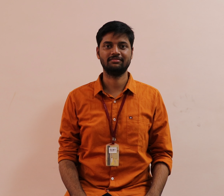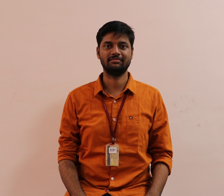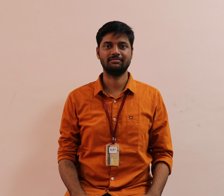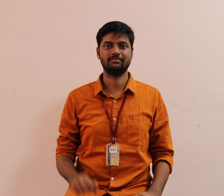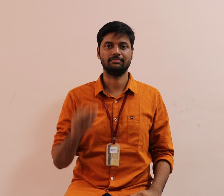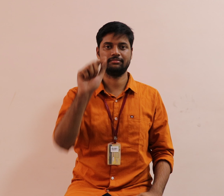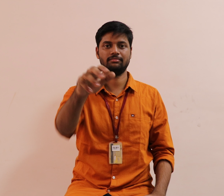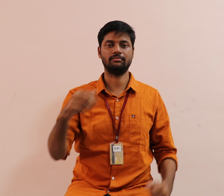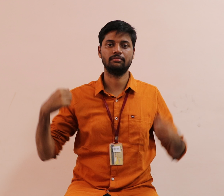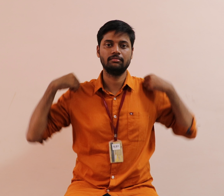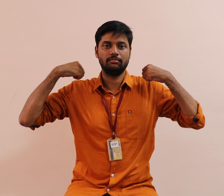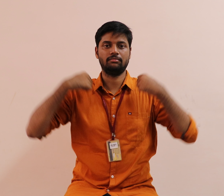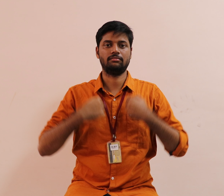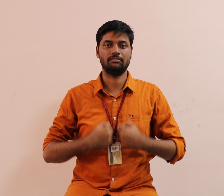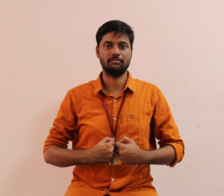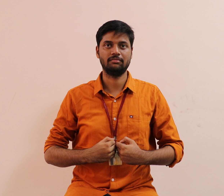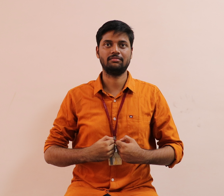wear the shirt